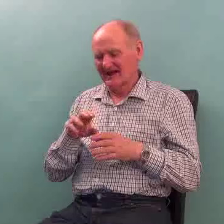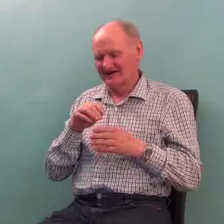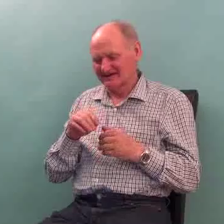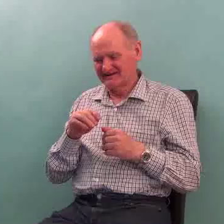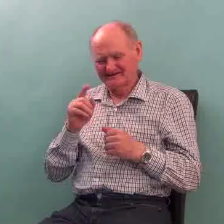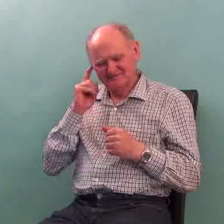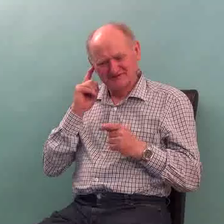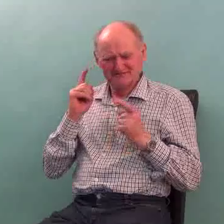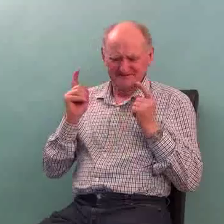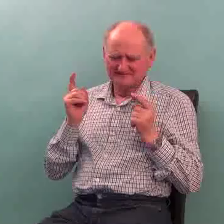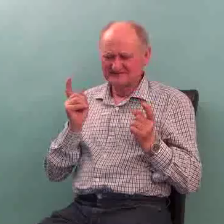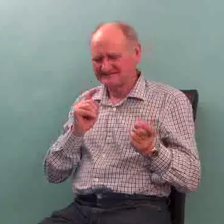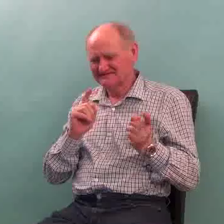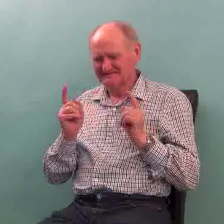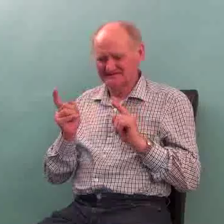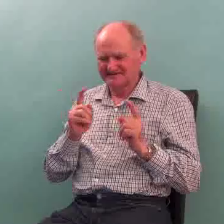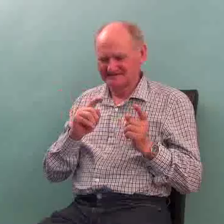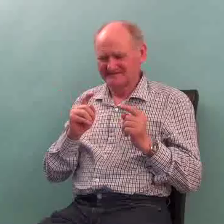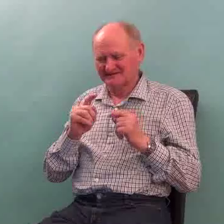Nasłuchuje z różnych stron.